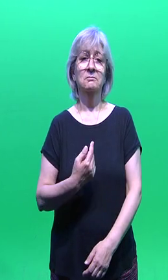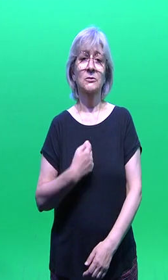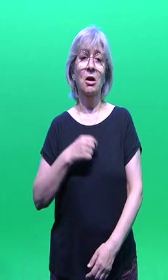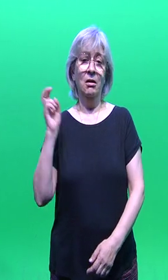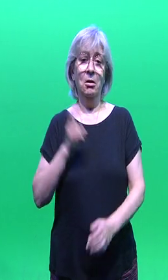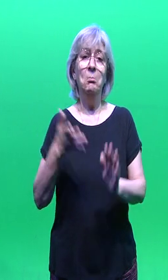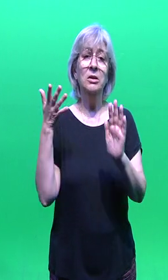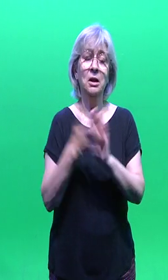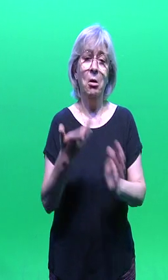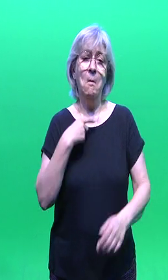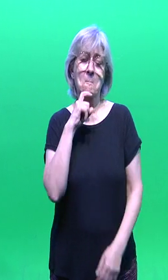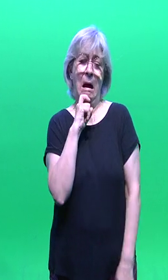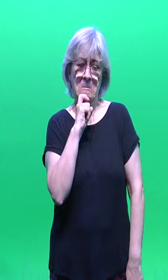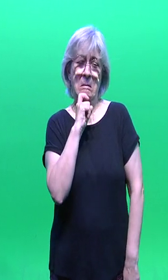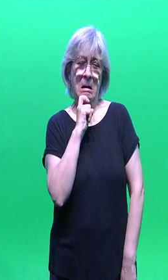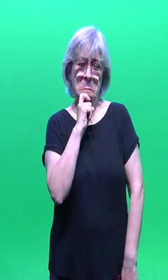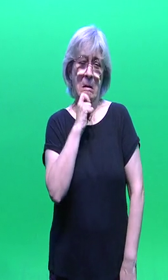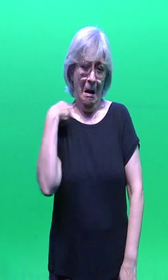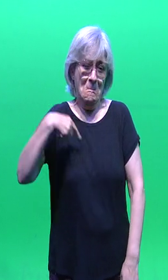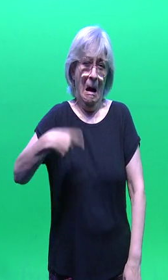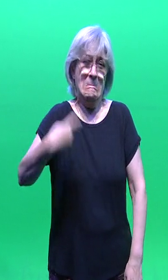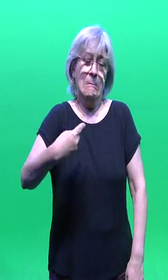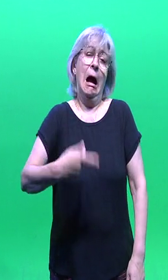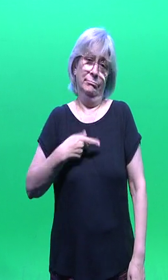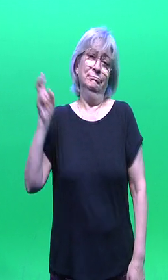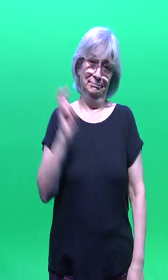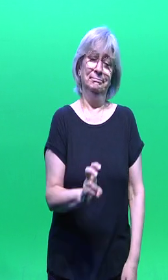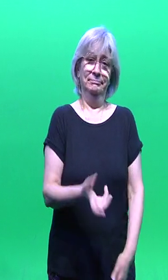Vinc perquè em fa mal, ja fa molts dies seguits, i al final he vingut.